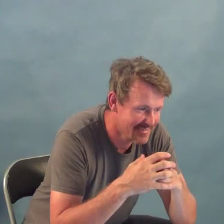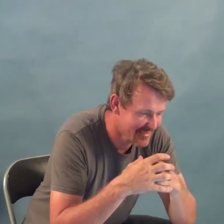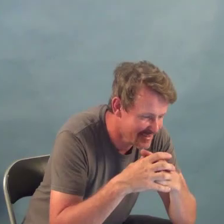Aha.